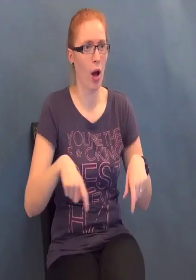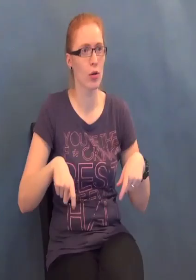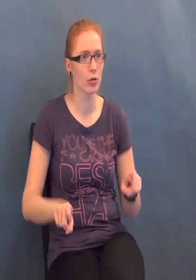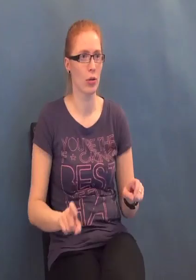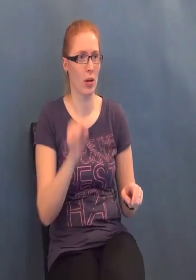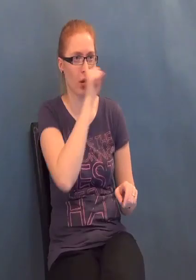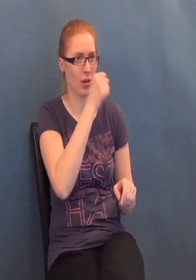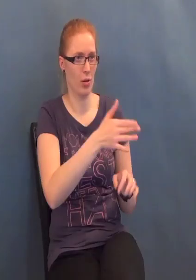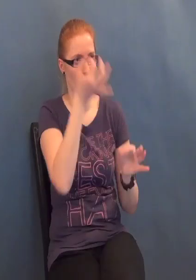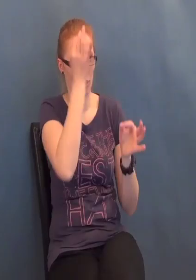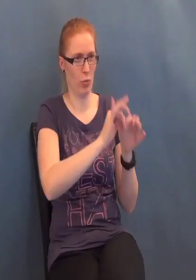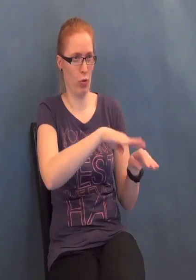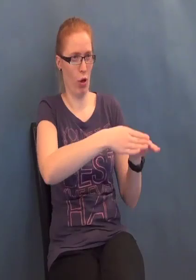A jak siedzisz, to możesz źle piłować, niedokładnie.